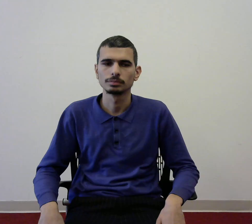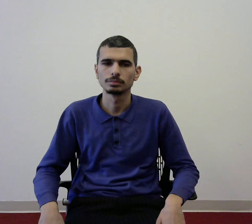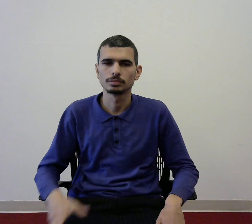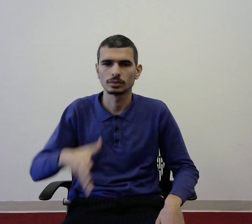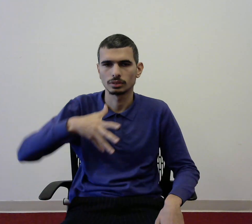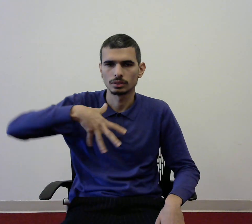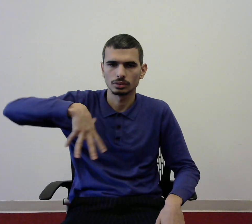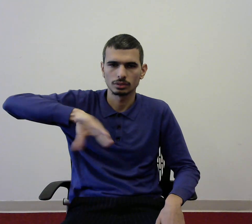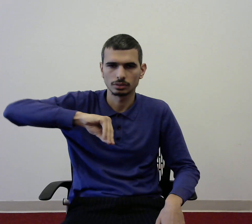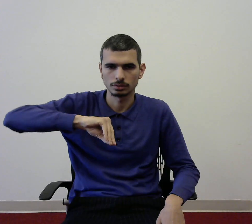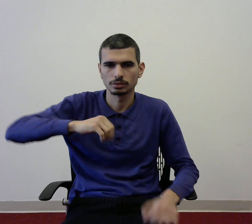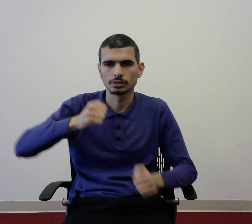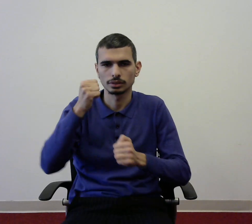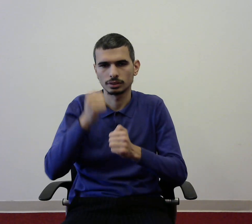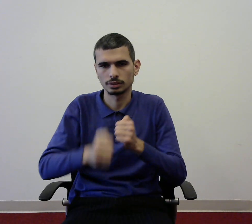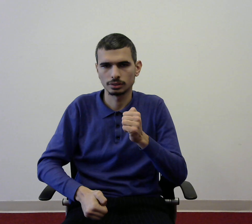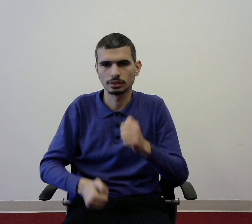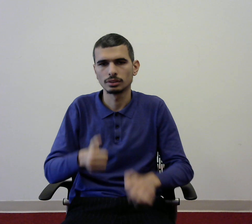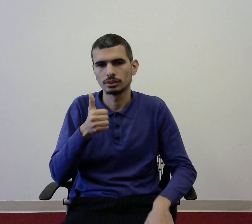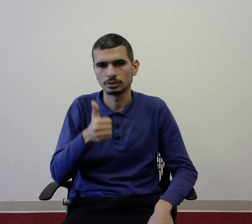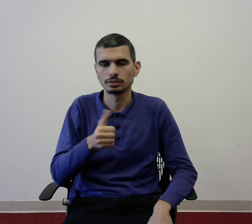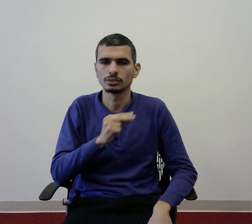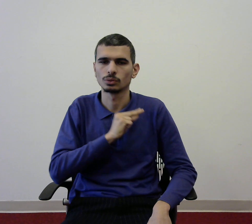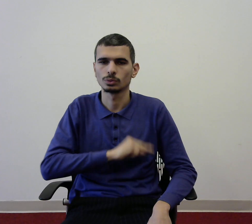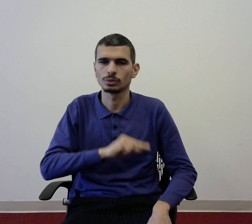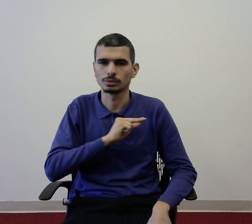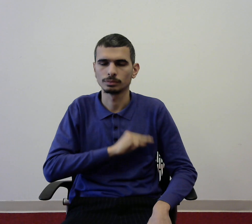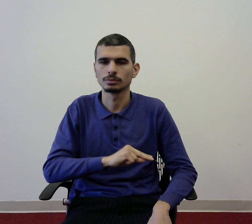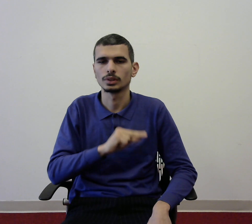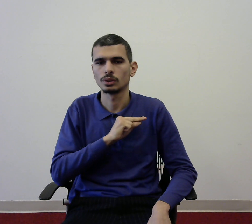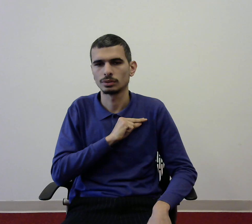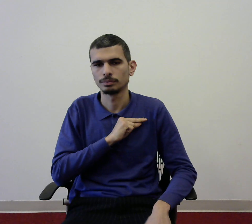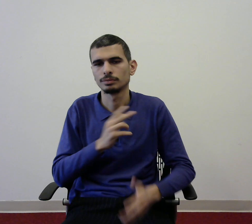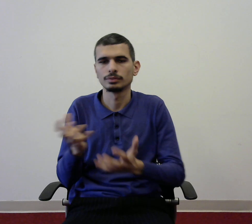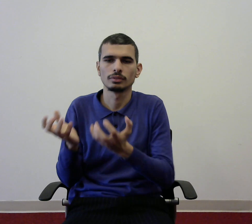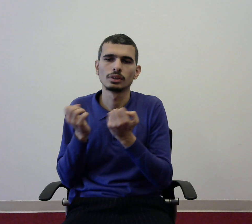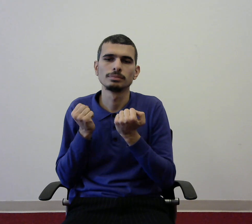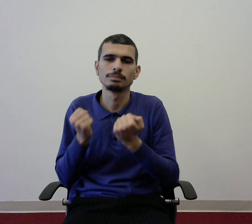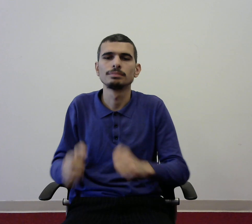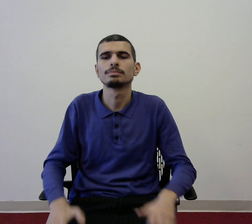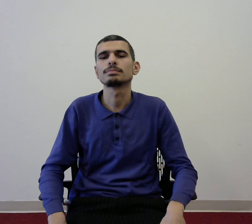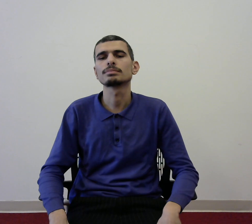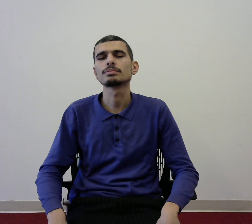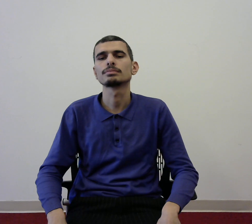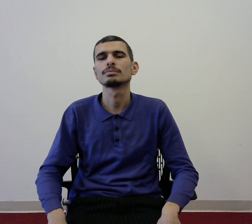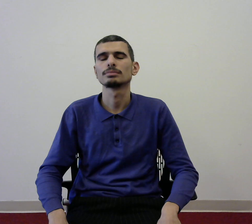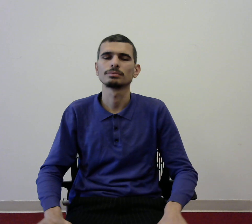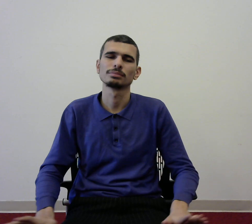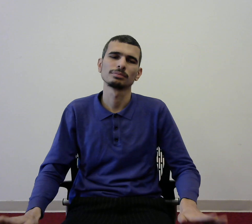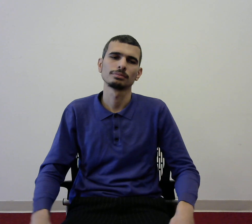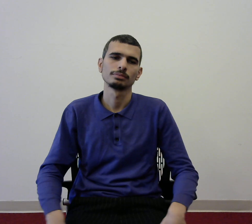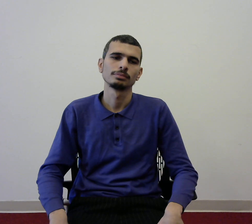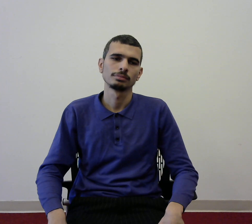Biz həmişə yaxşı işçiləri işə götürürük